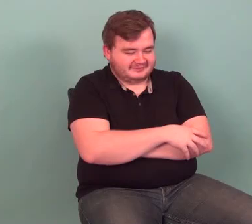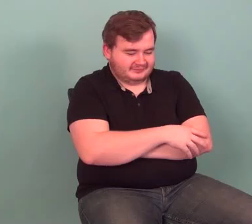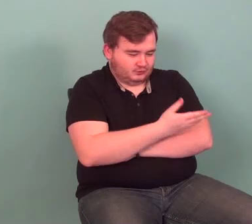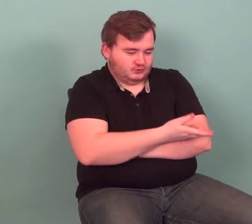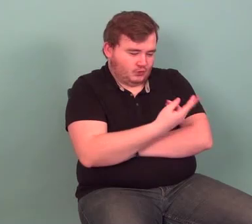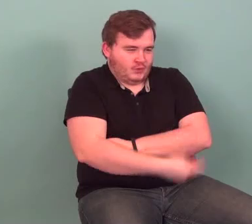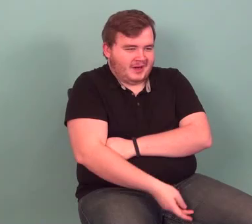Ta osoba już się utopiła.